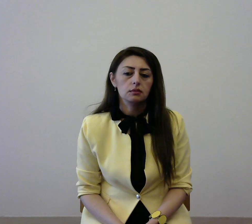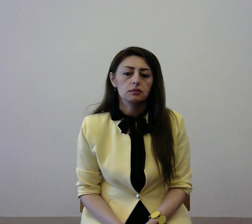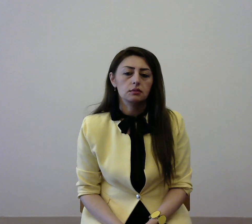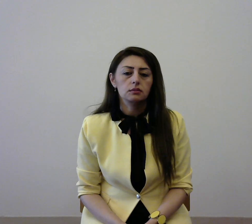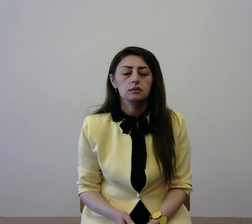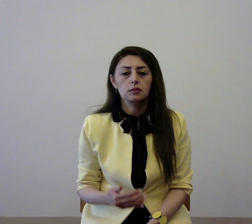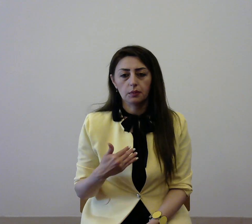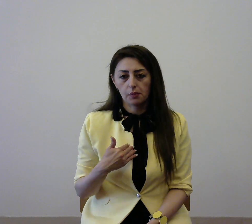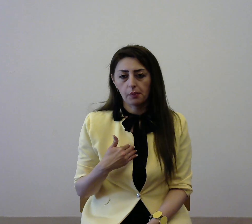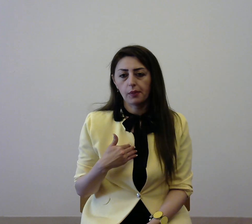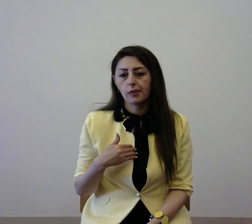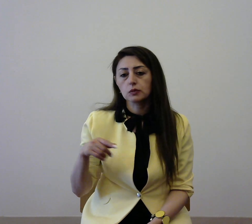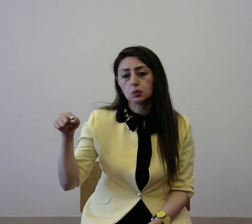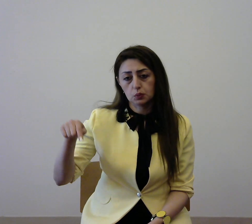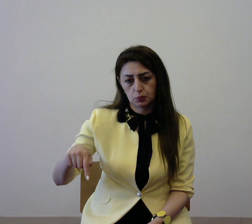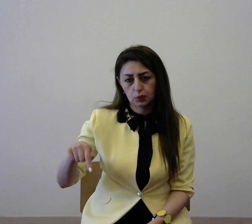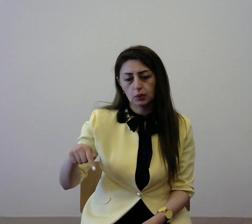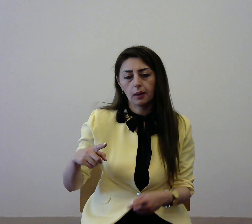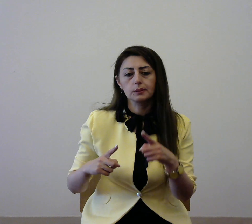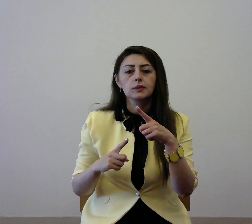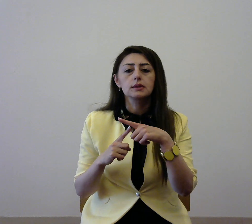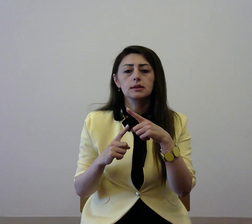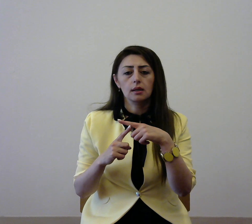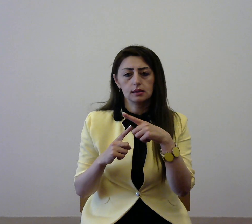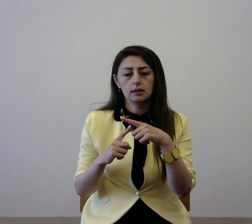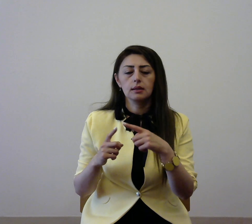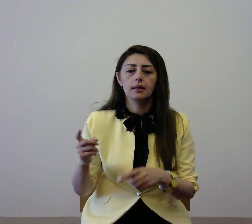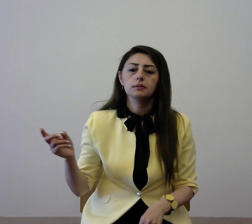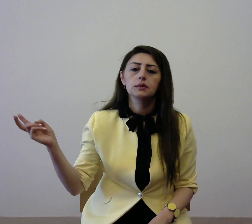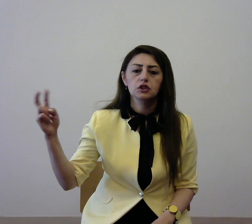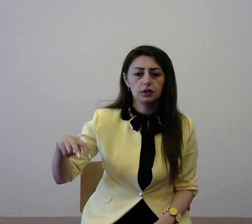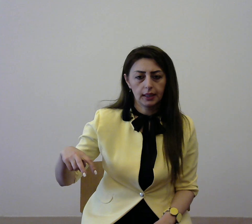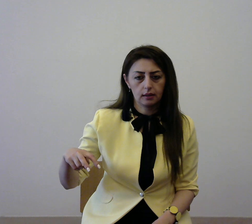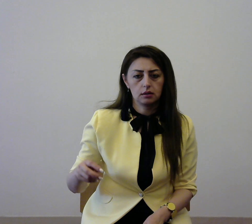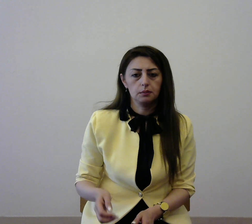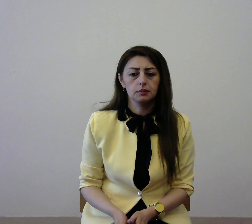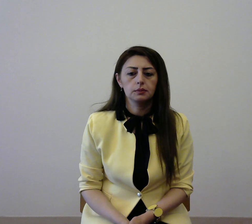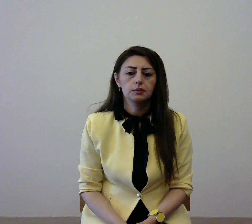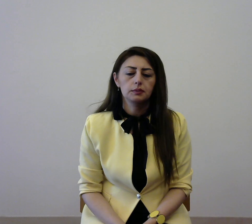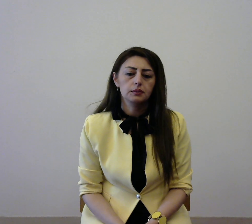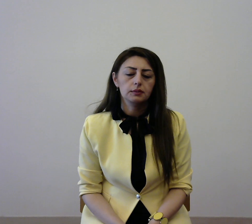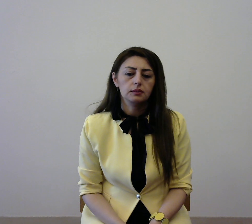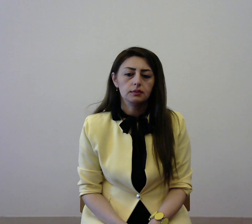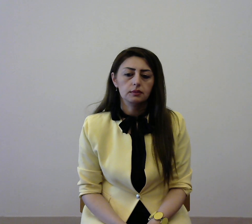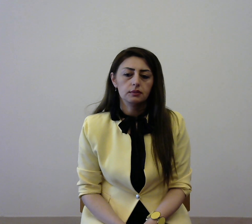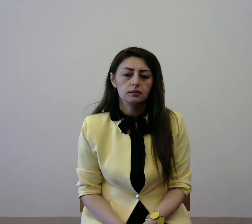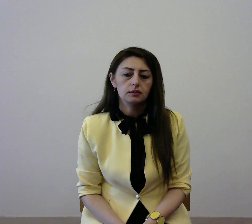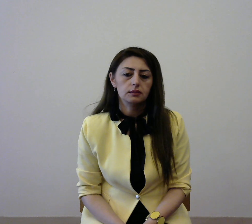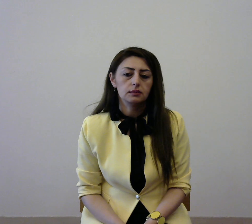Mən bura taksidə gəldim